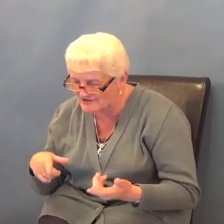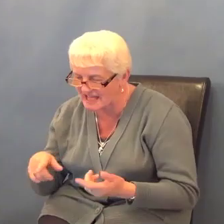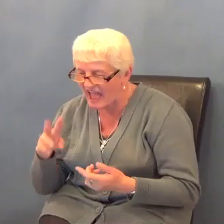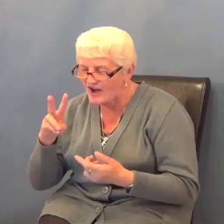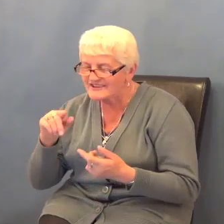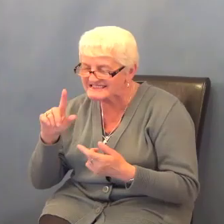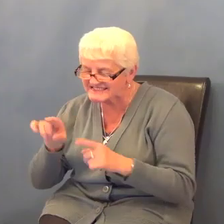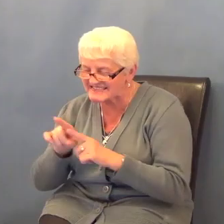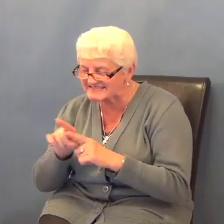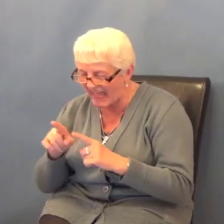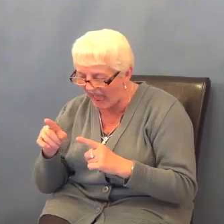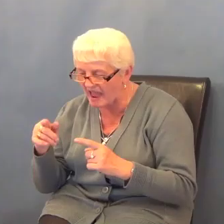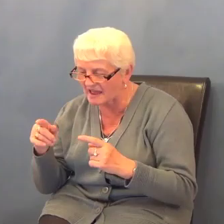Dalej też wizyta.